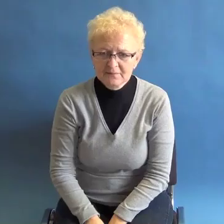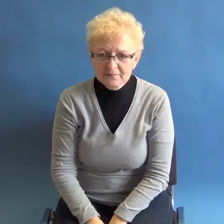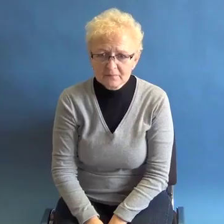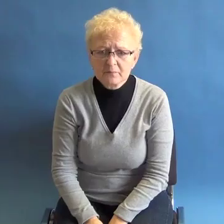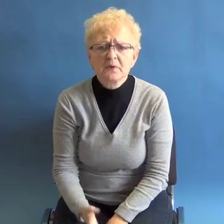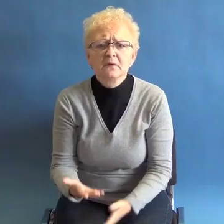Dlaczego?